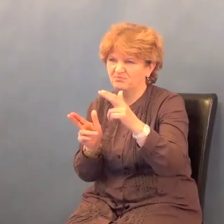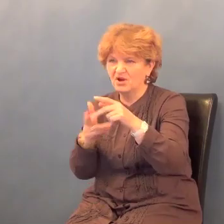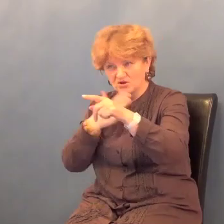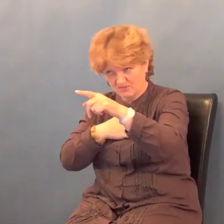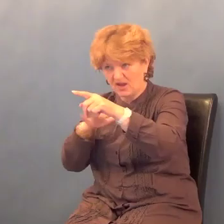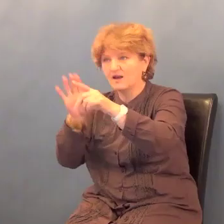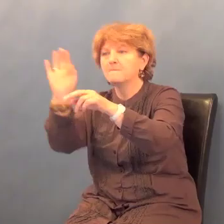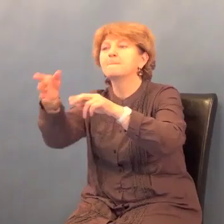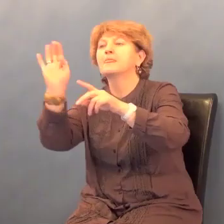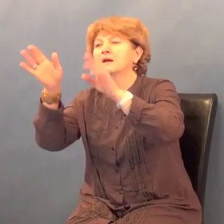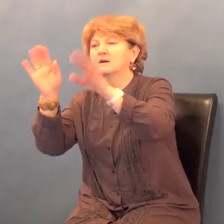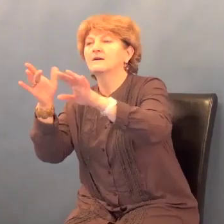Sobotę masz wolną?